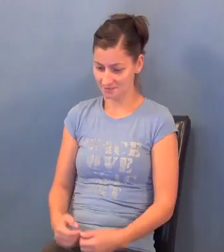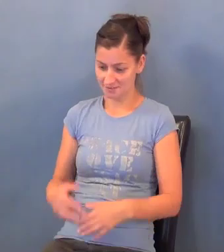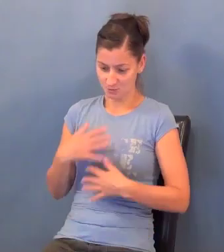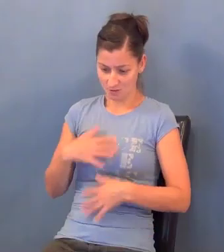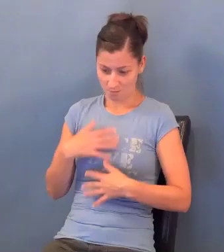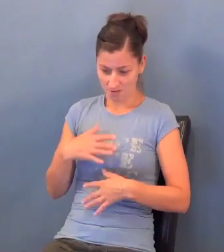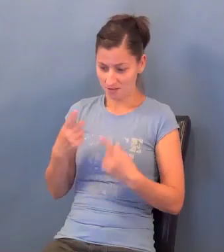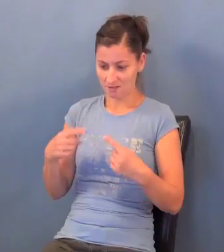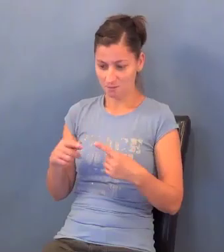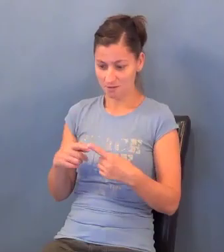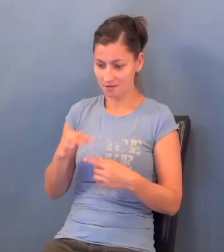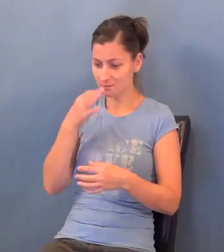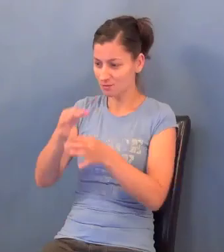Kąpać się, nie pasuje.